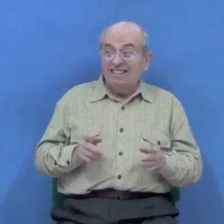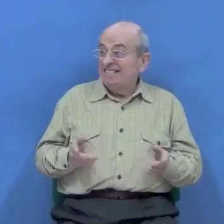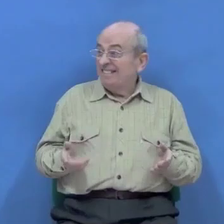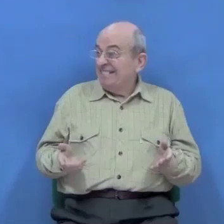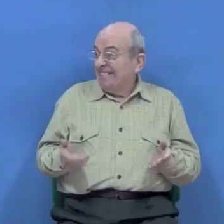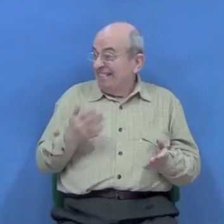Zakaz.